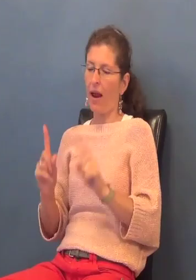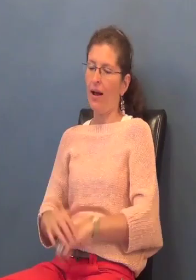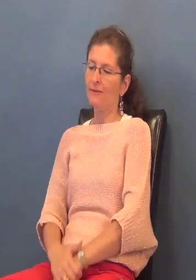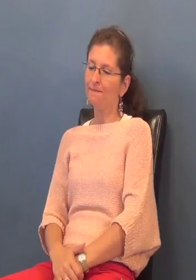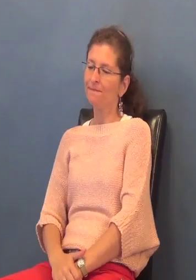Ostrzeżenie.